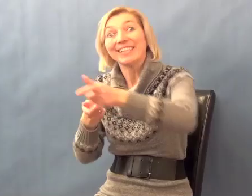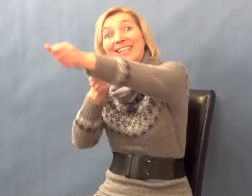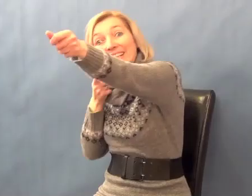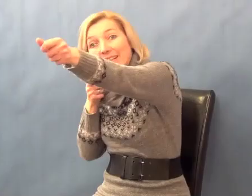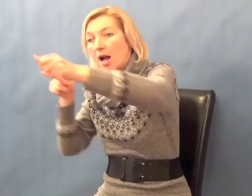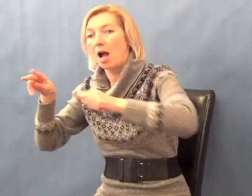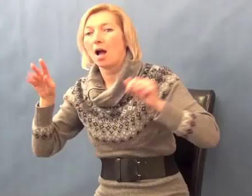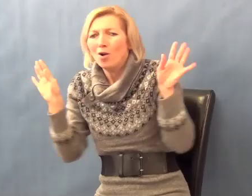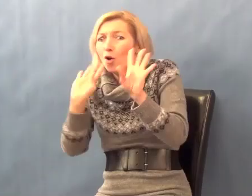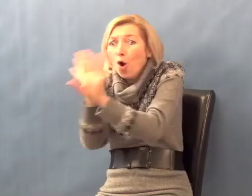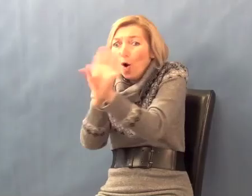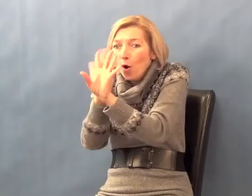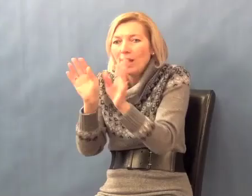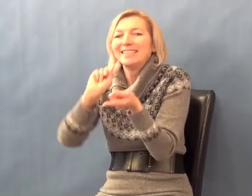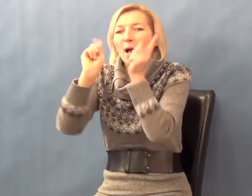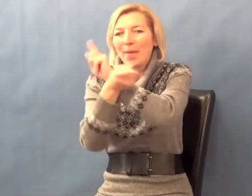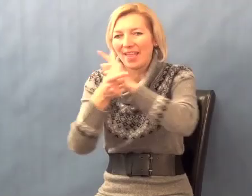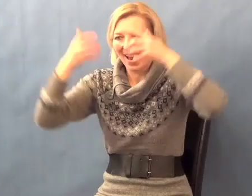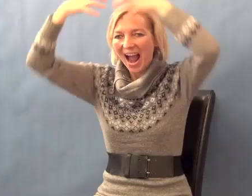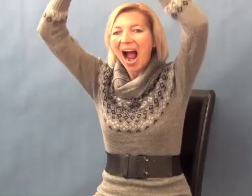Strzelić z łuku...nie chcieć.